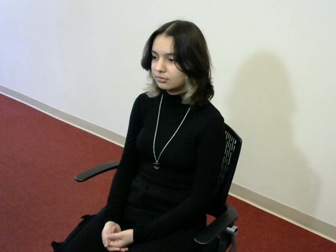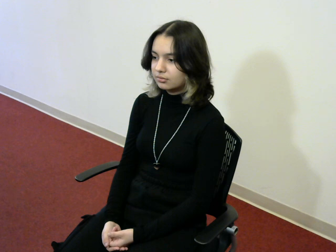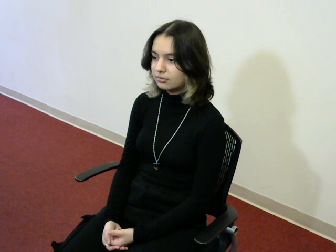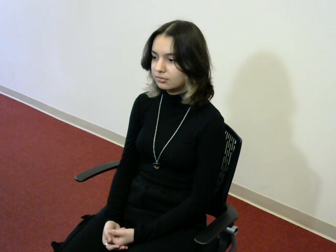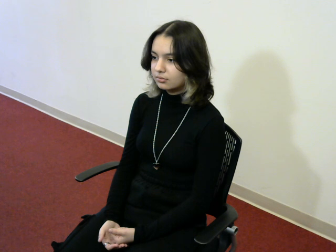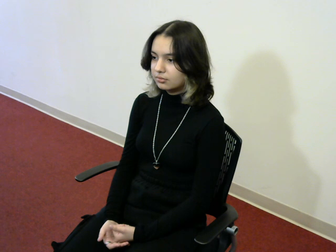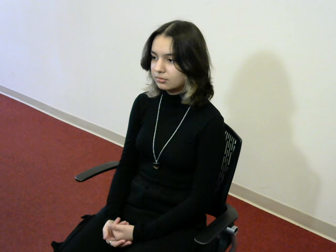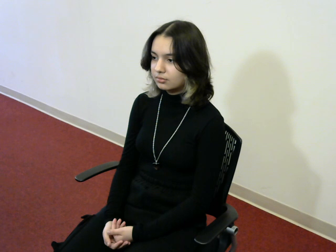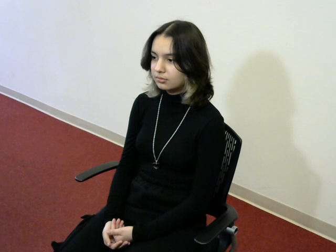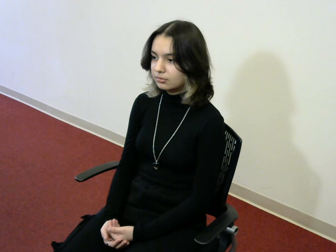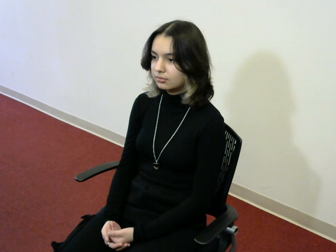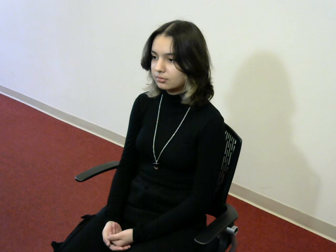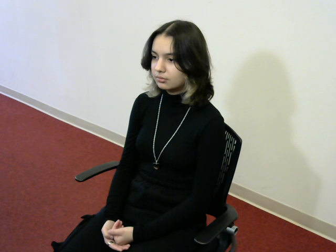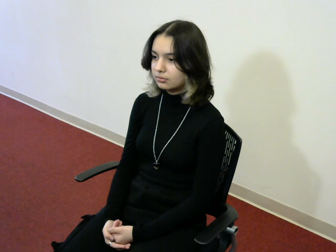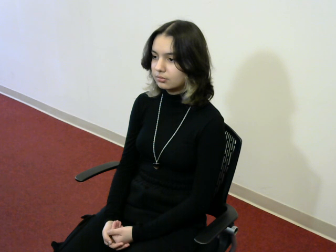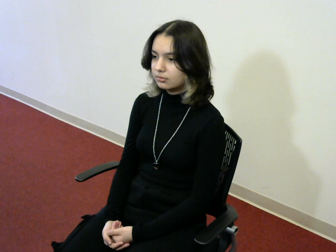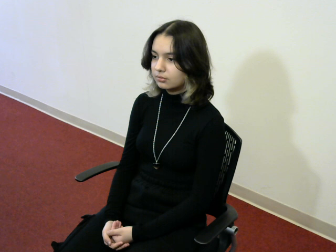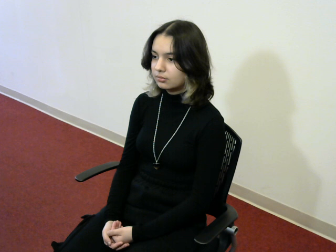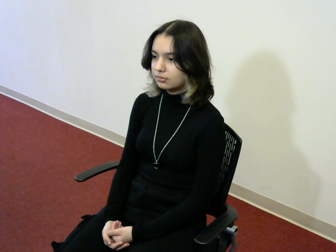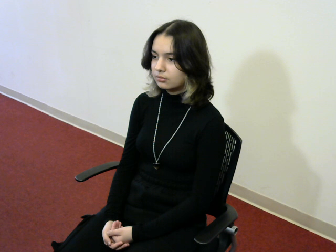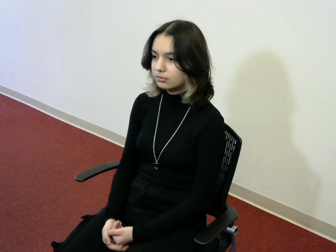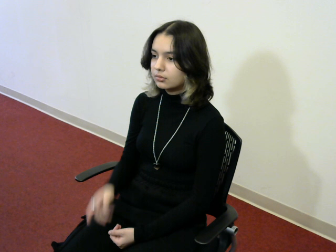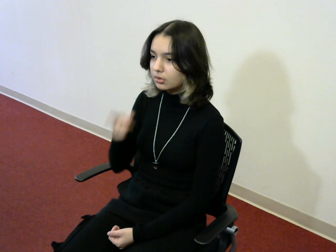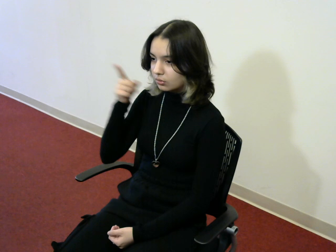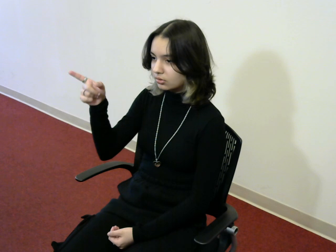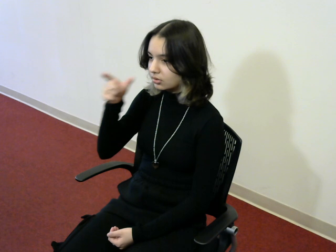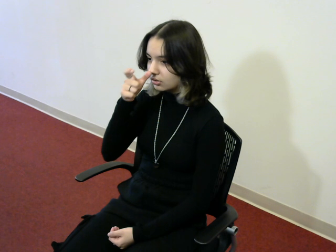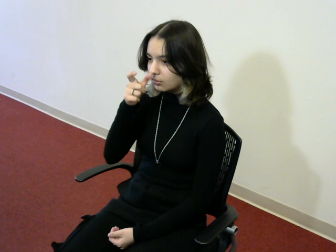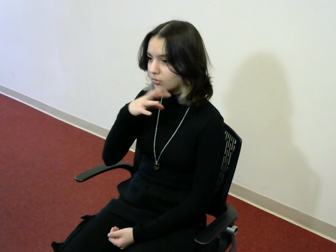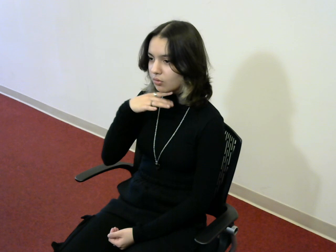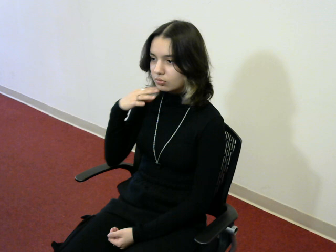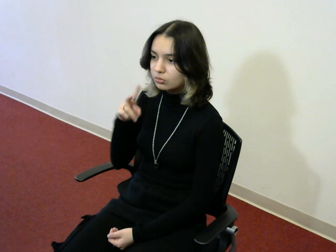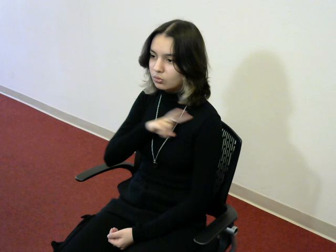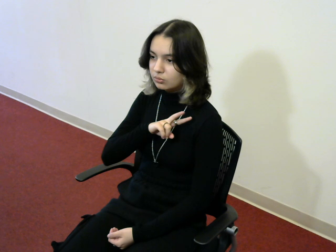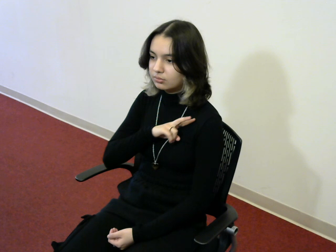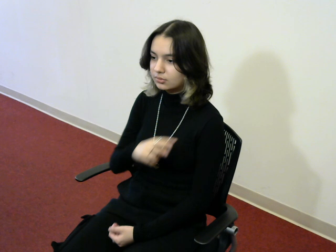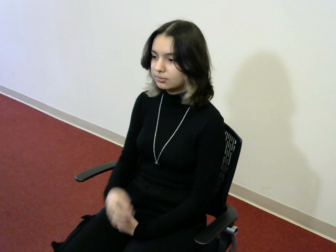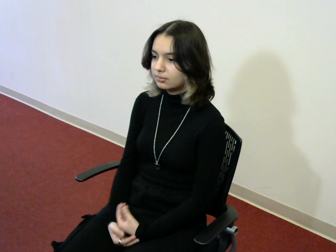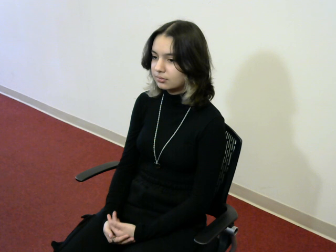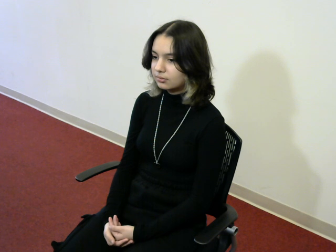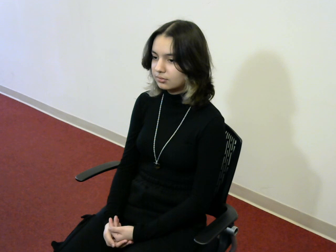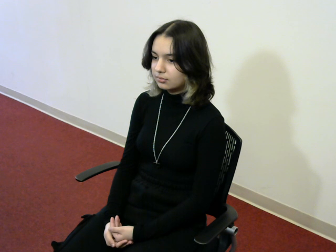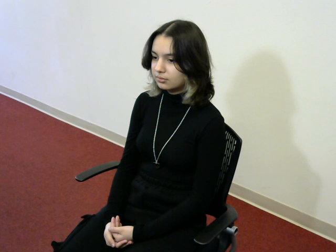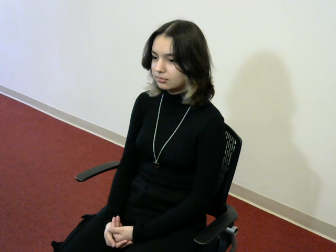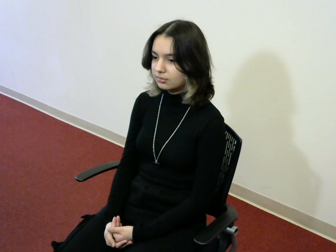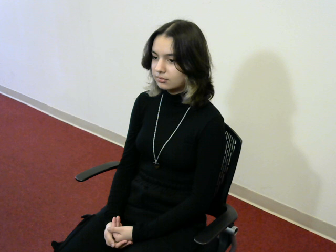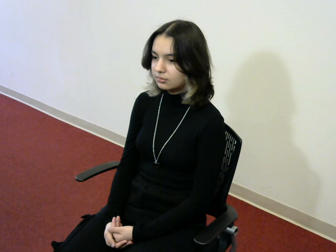O itləri çox sevir